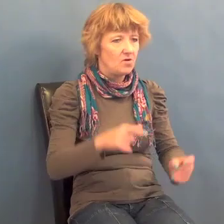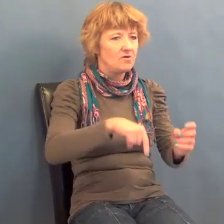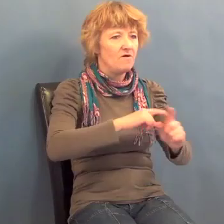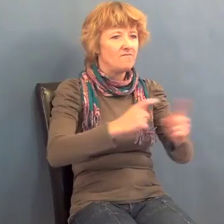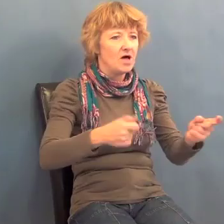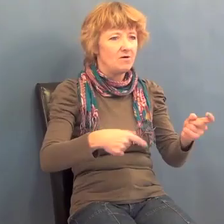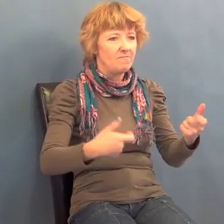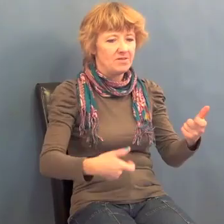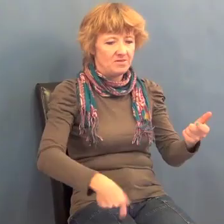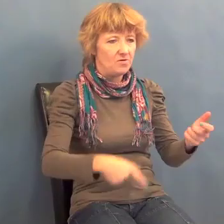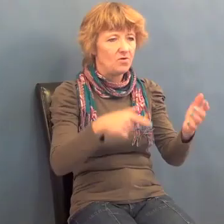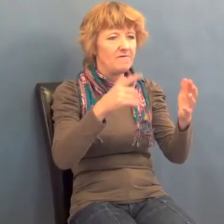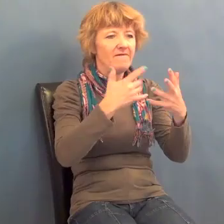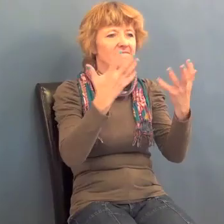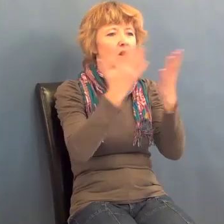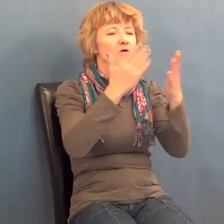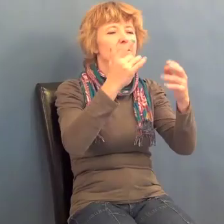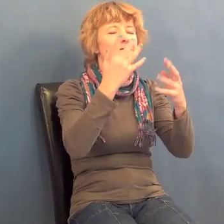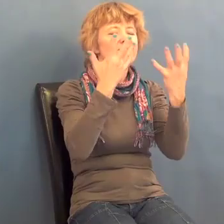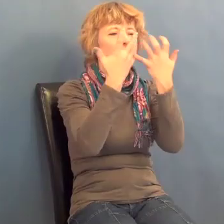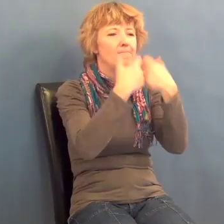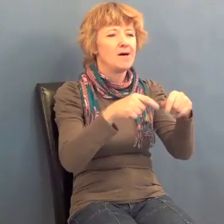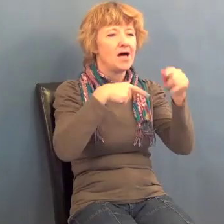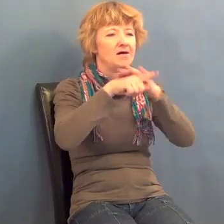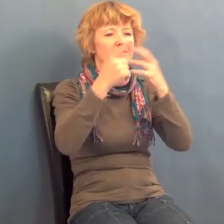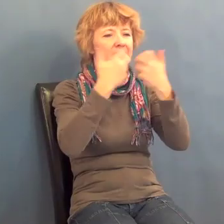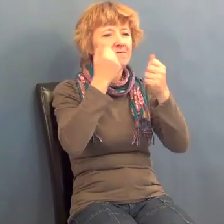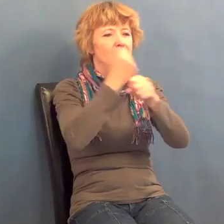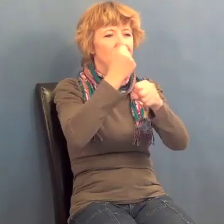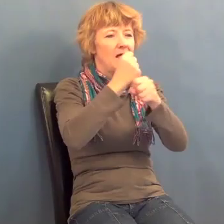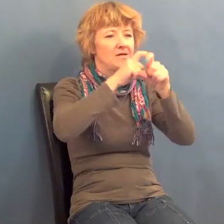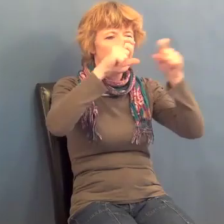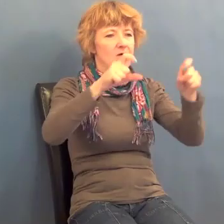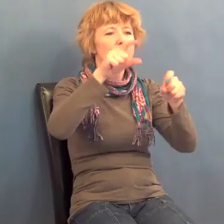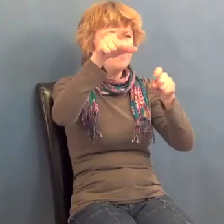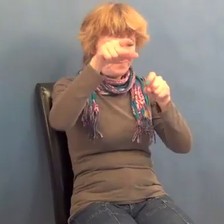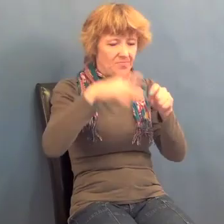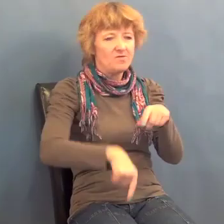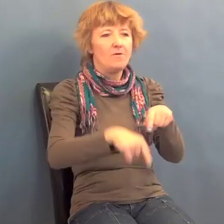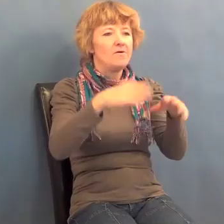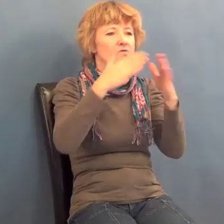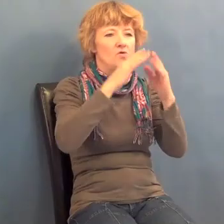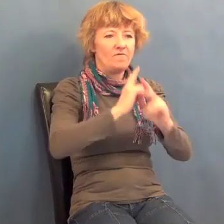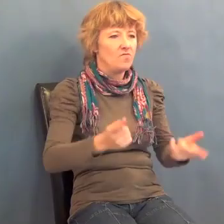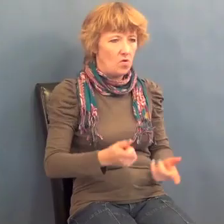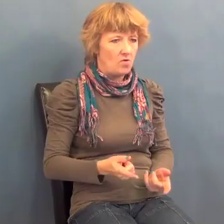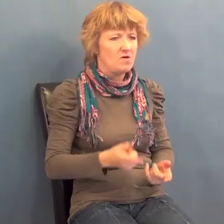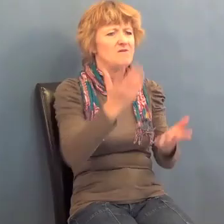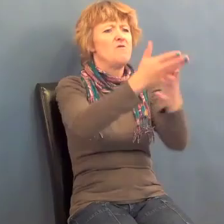Tu nie wolno, tylko w zakładzie pracy, w fabryce, bo mają odpowiedni sprzęt, a w domu nie wolno.